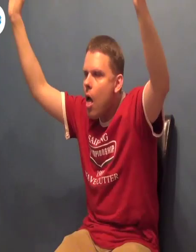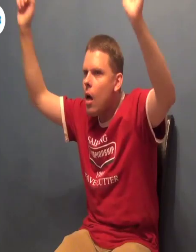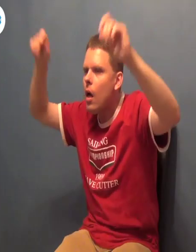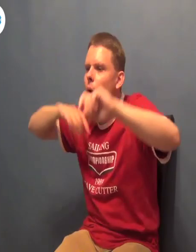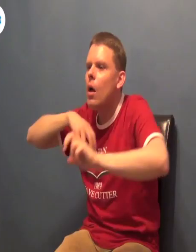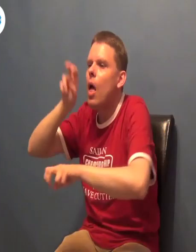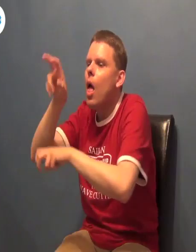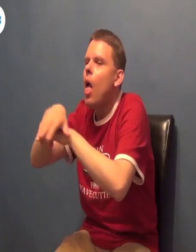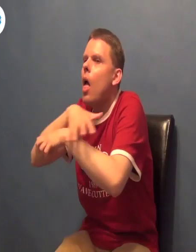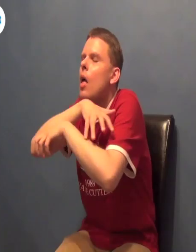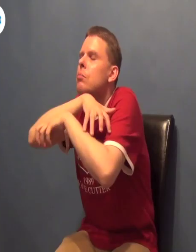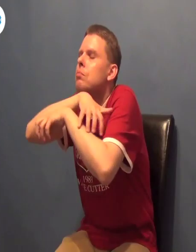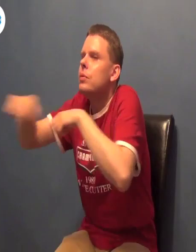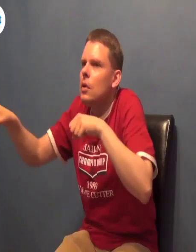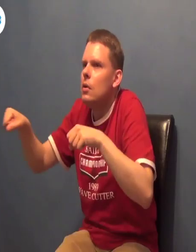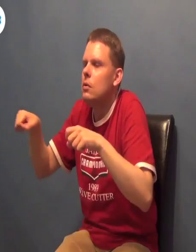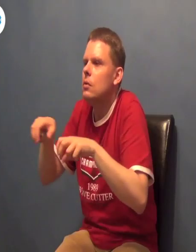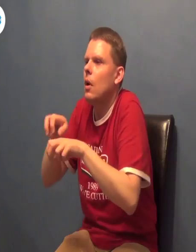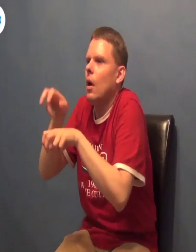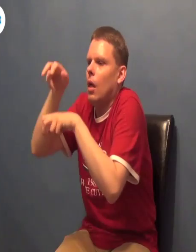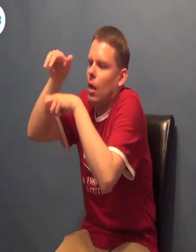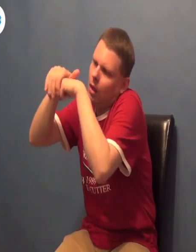A chłopiec jest wystraszony, bo okazuje się, że na nich siedzi!